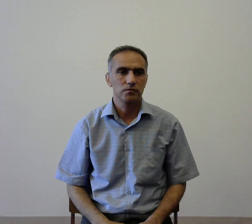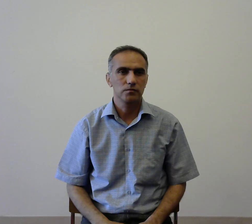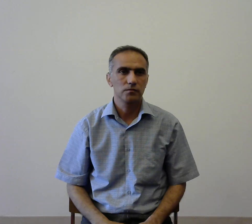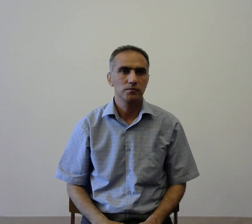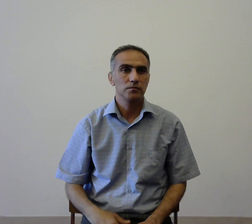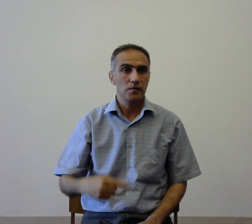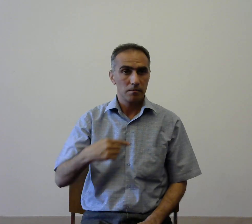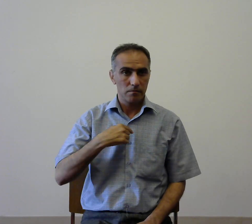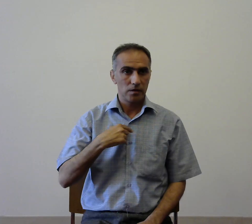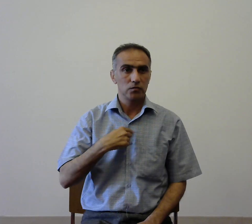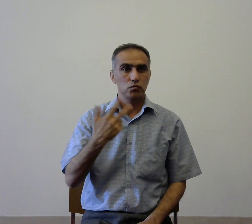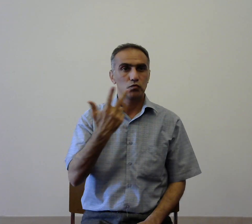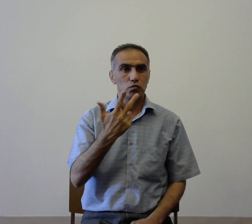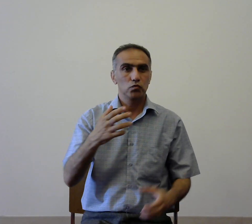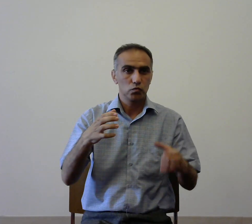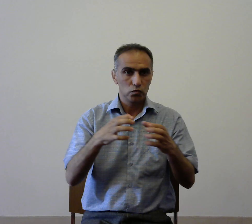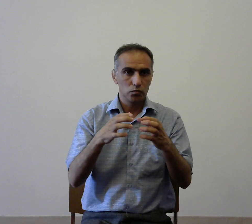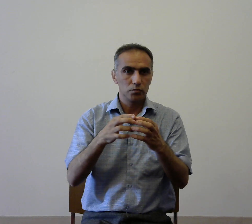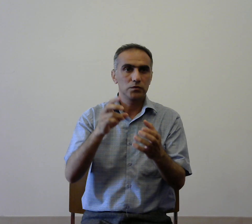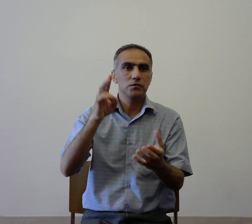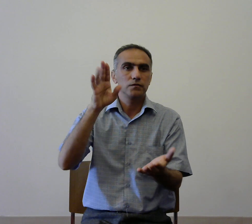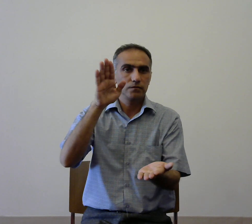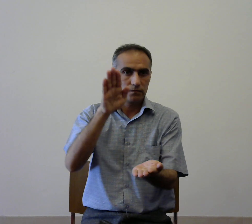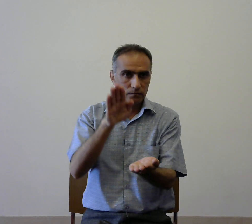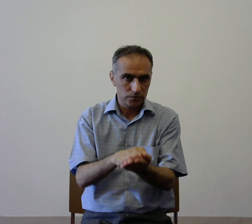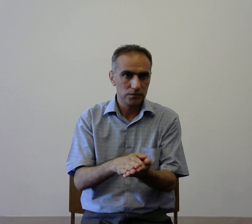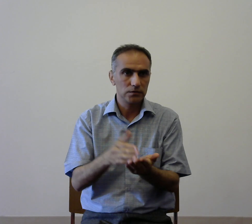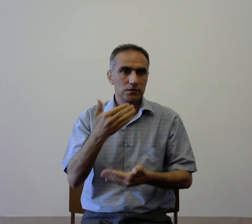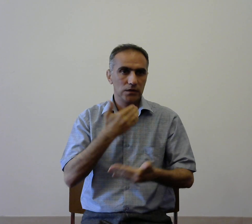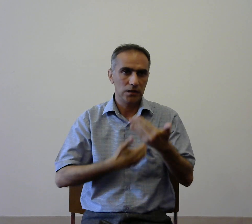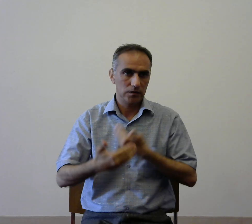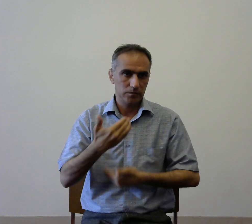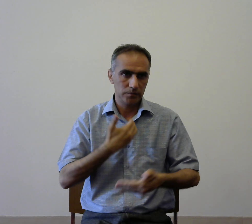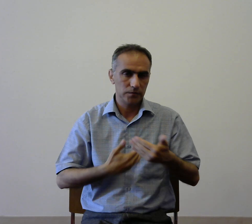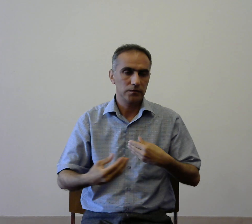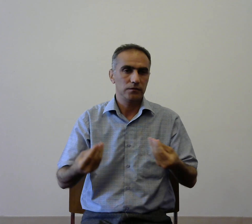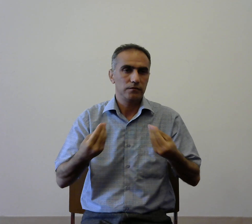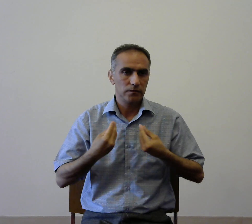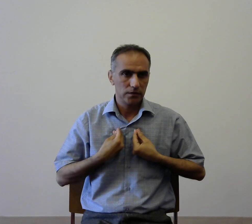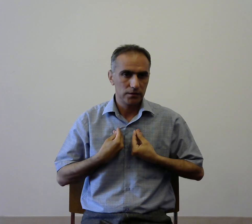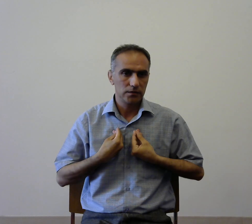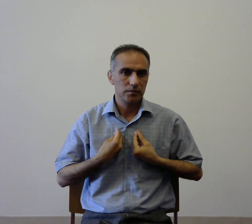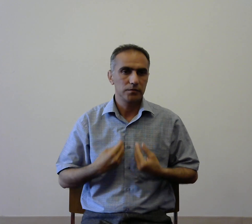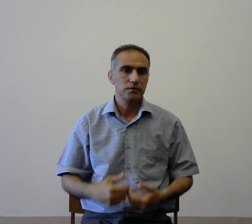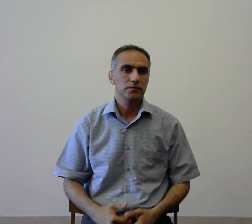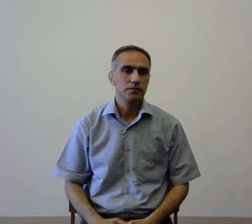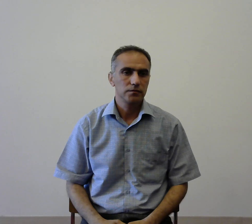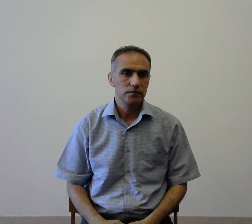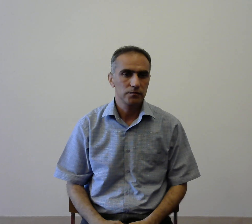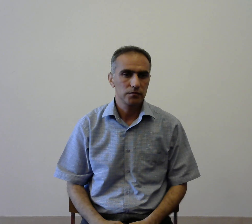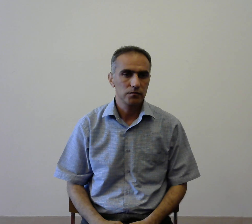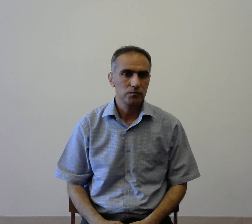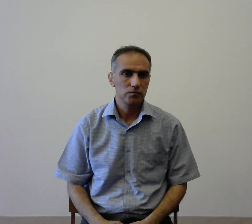Mənə III dərəcə müddətsiz əlillik verilib